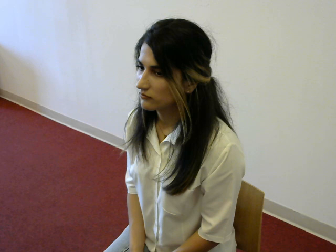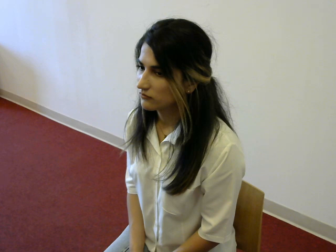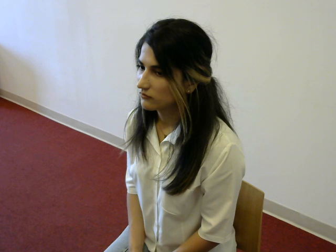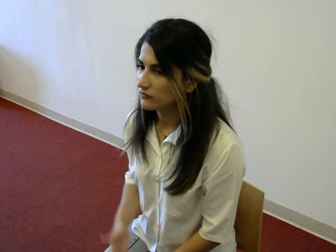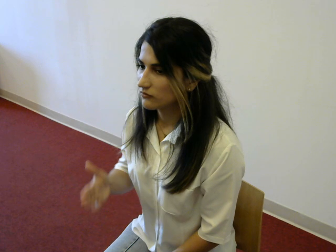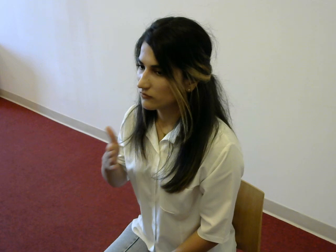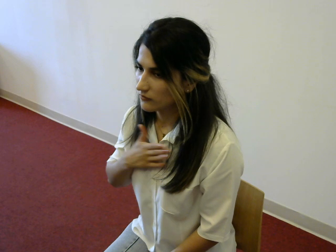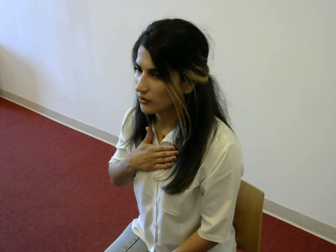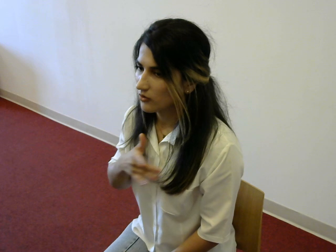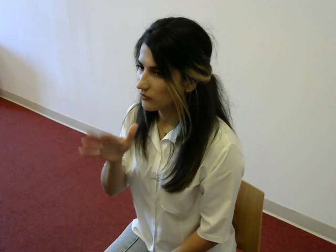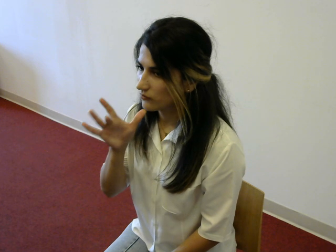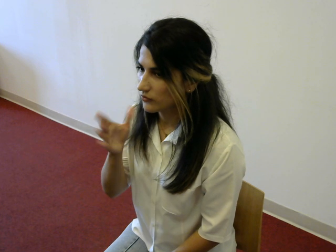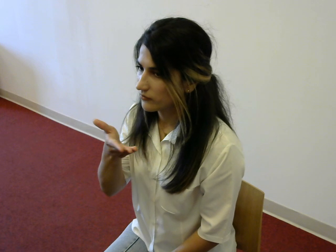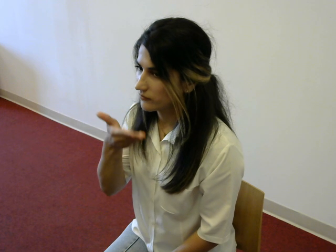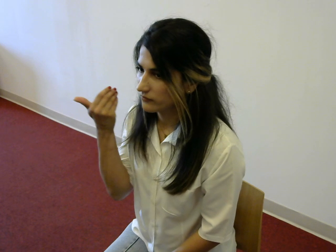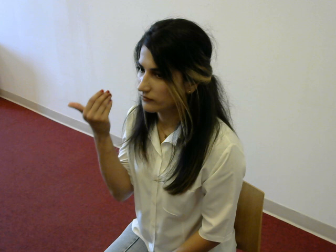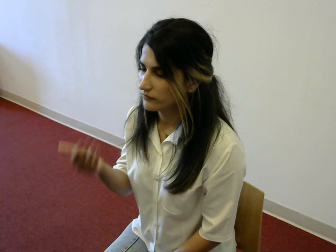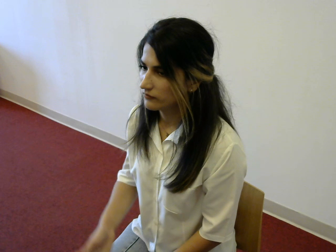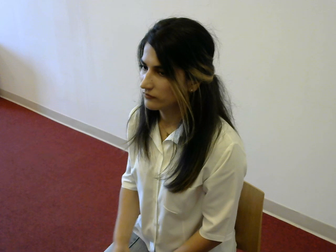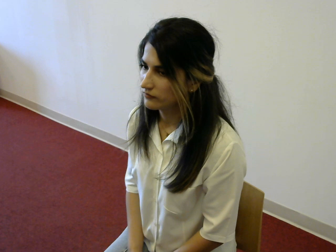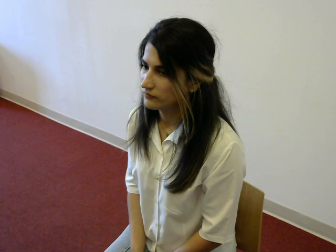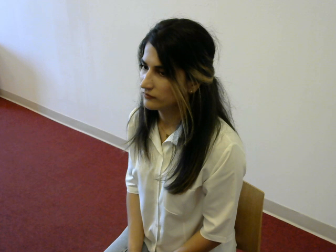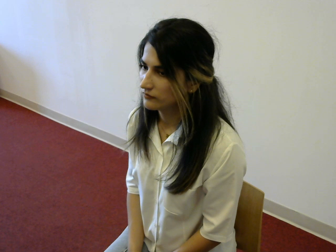Mənim vaxtım yoxdur